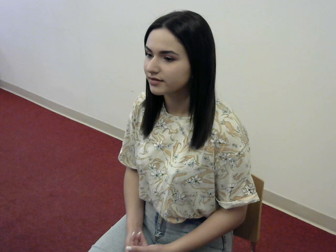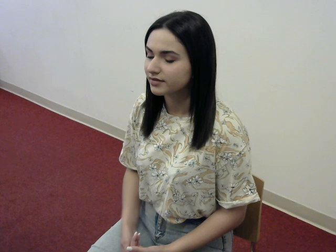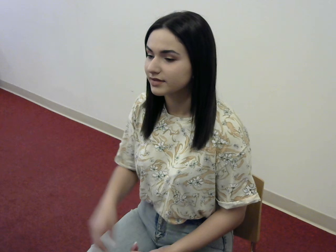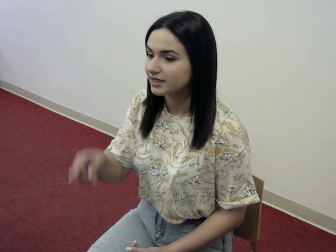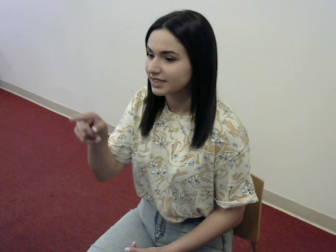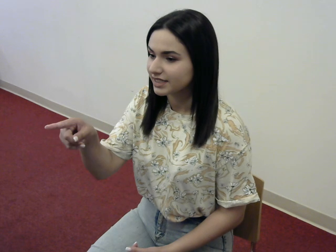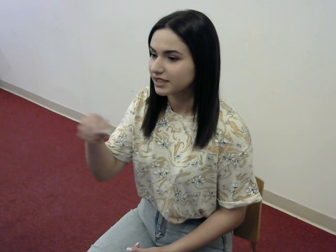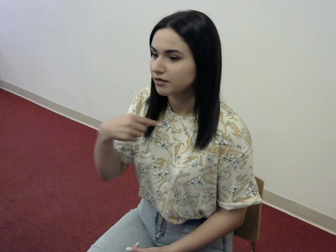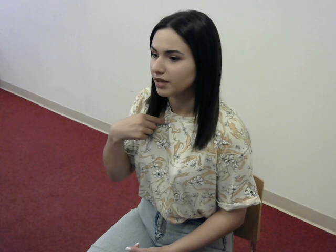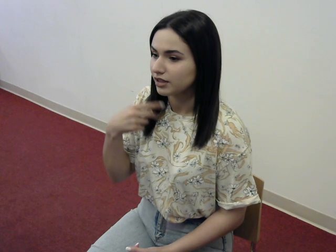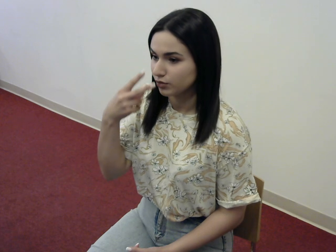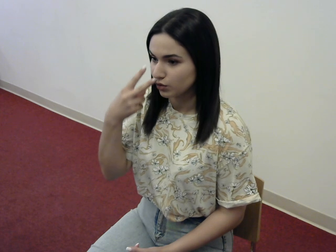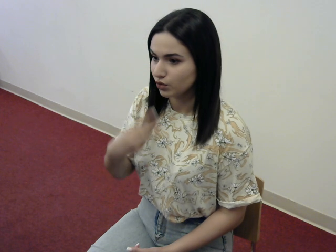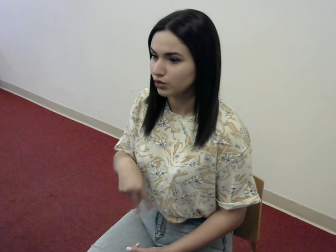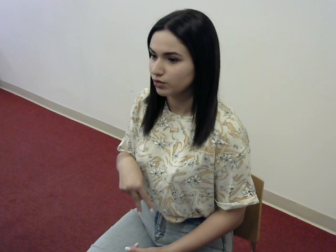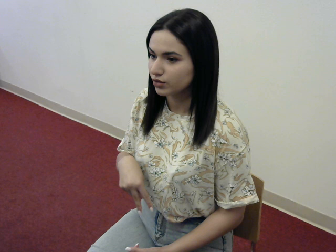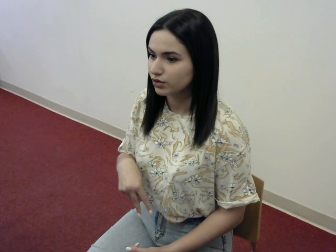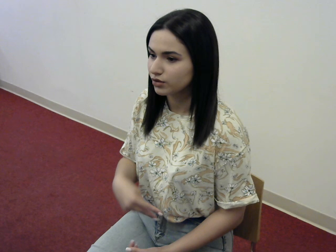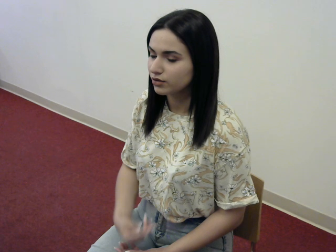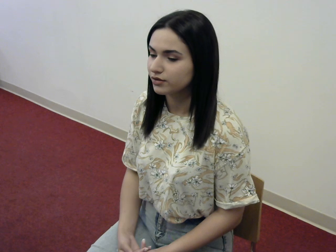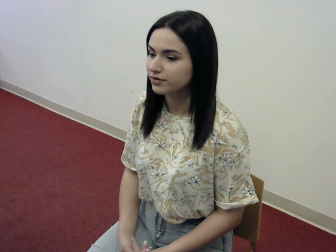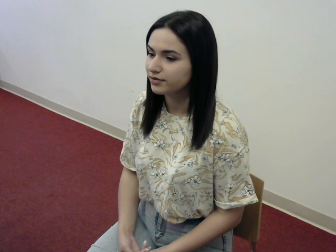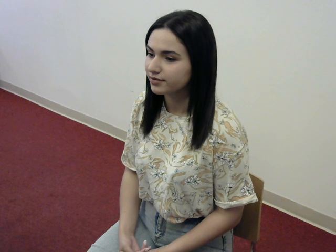Siz məni görürsünüzmü?